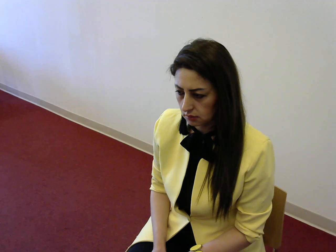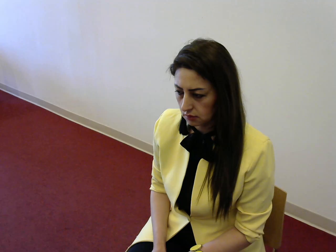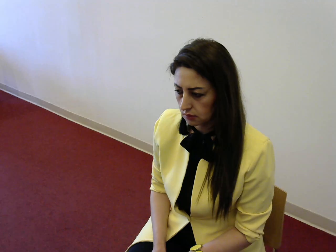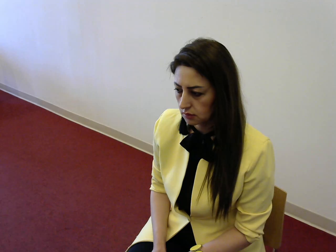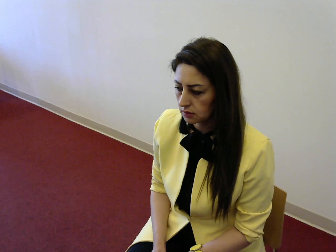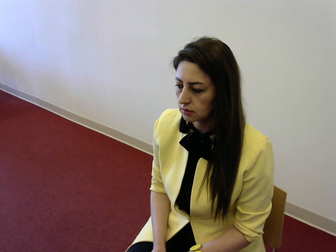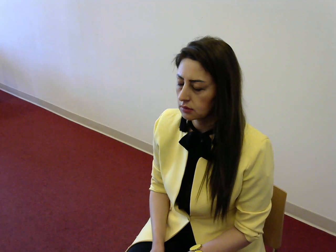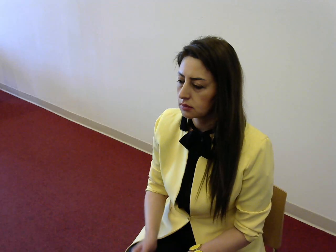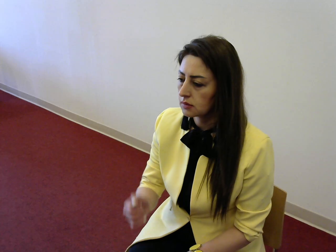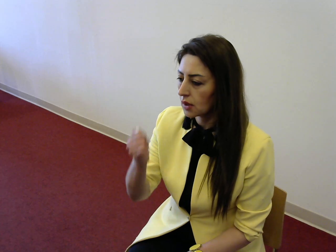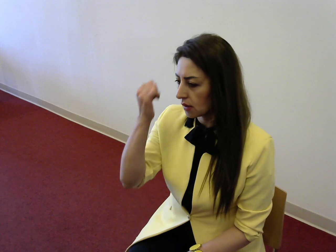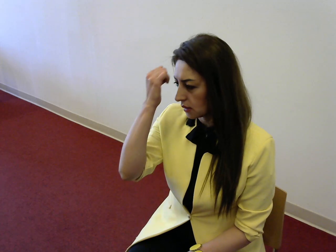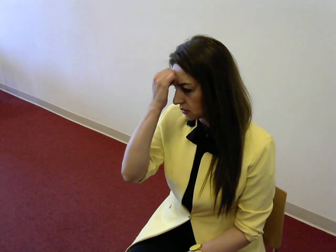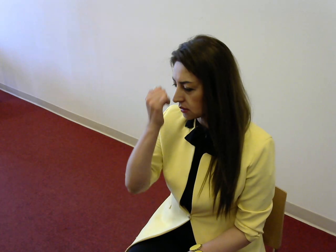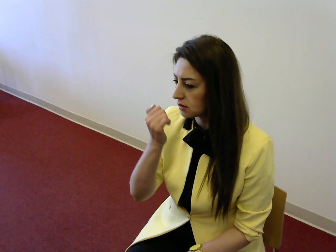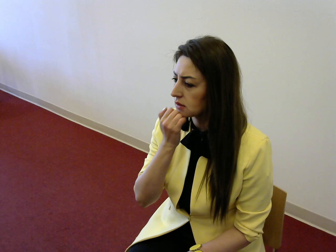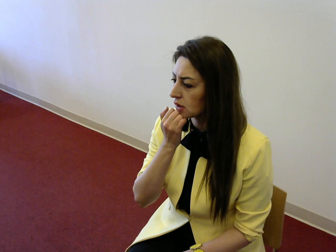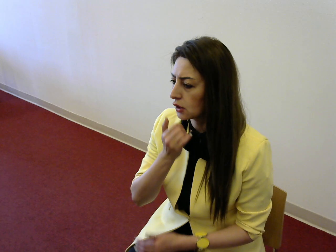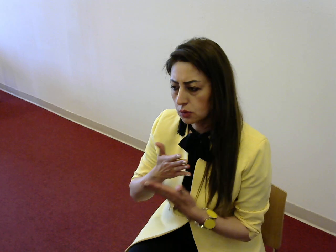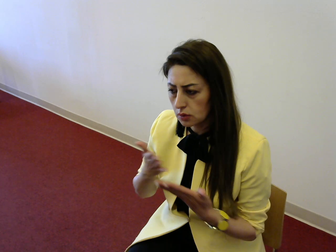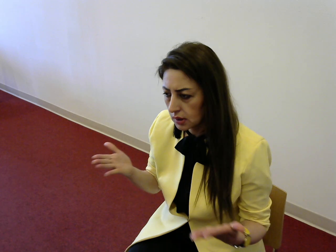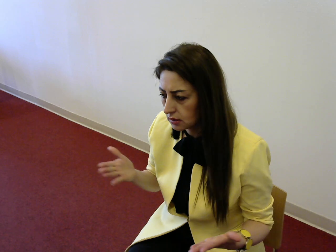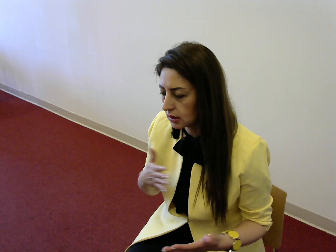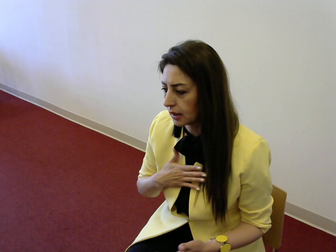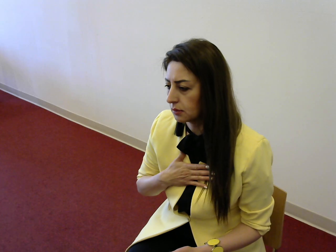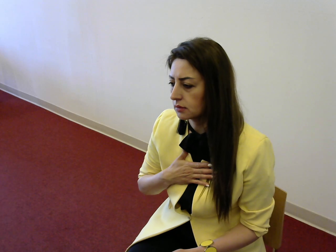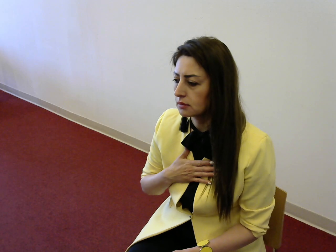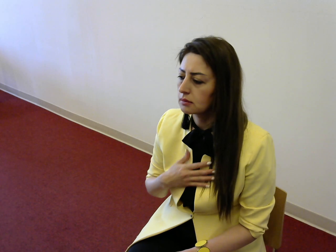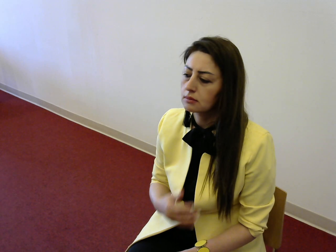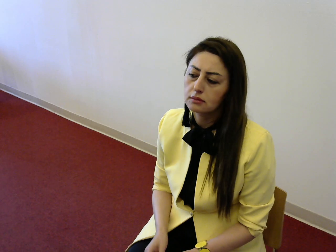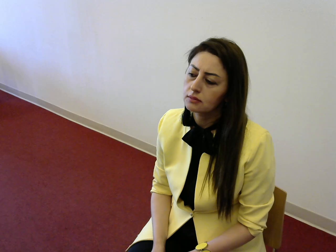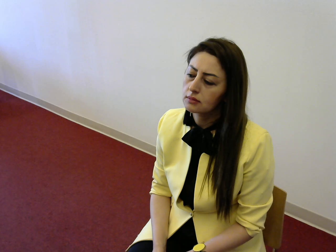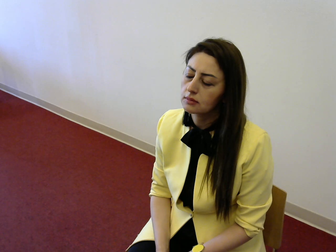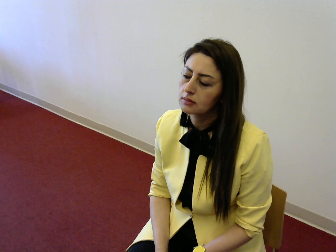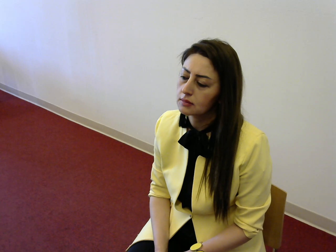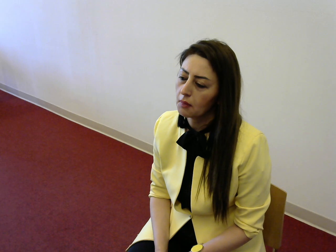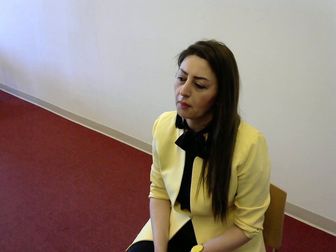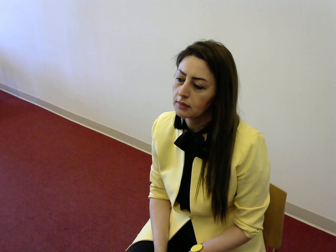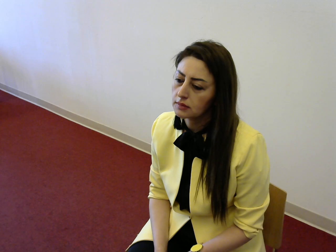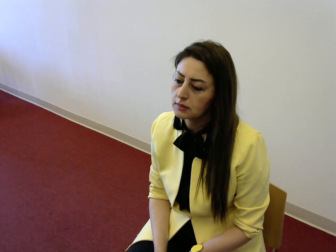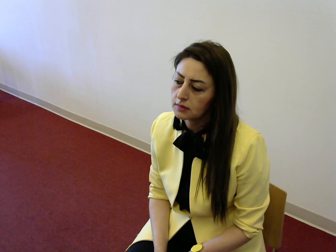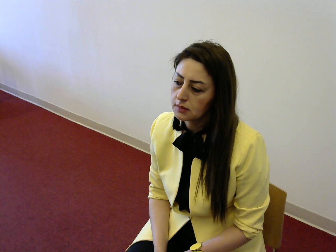Təşəkkür edirəm